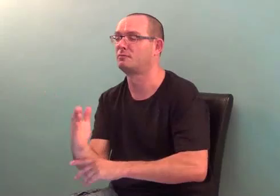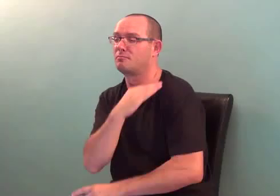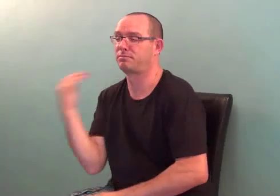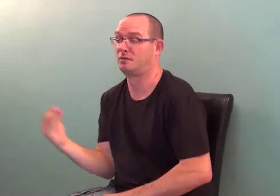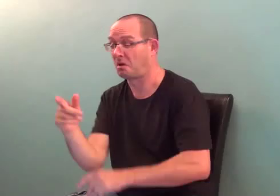Będzie ich pełno.